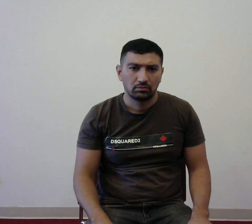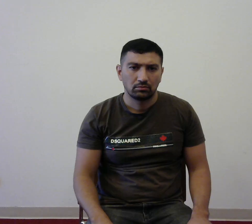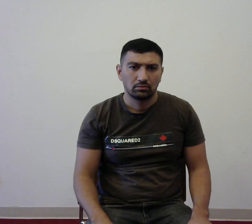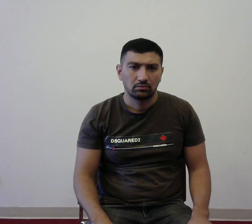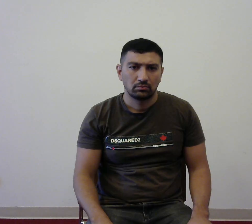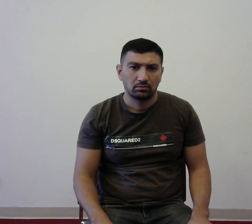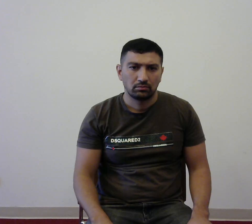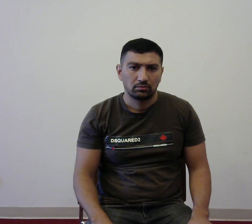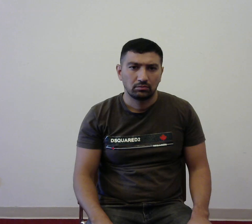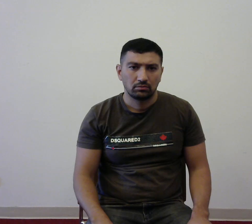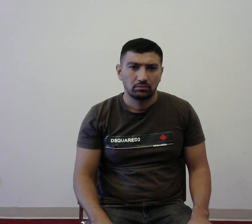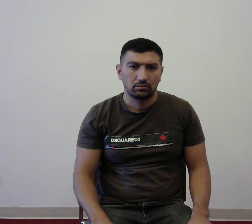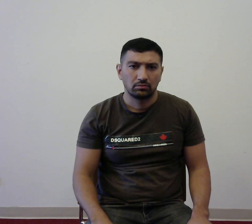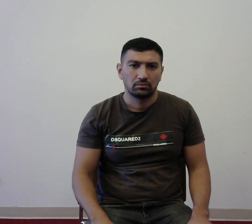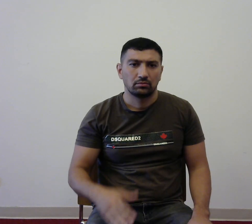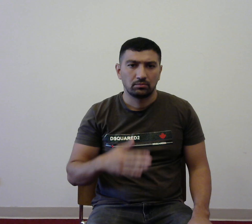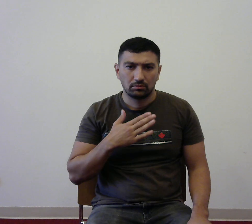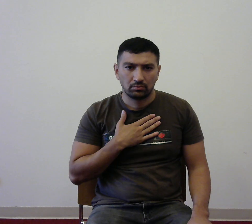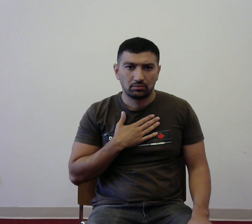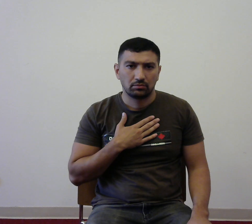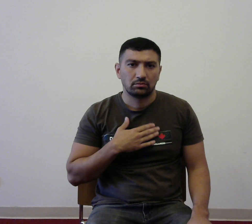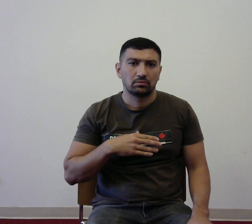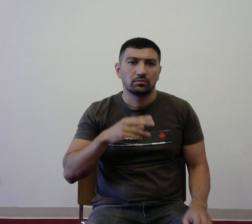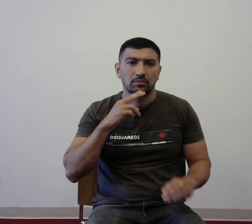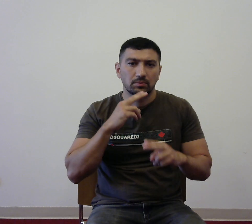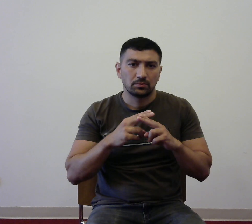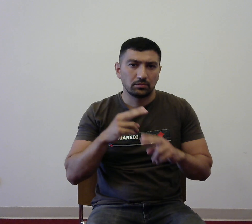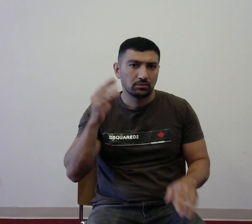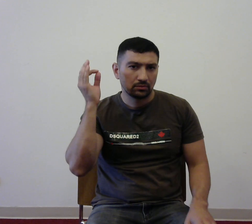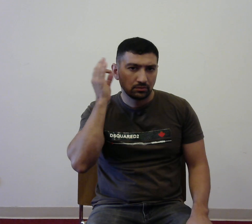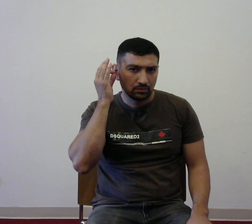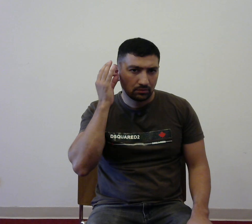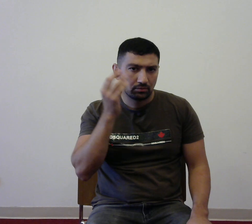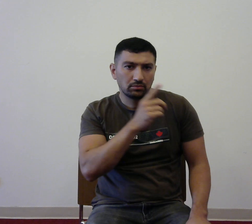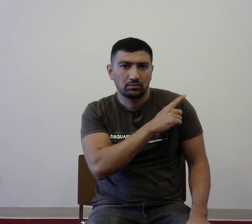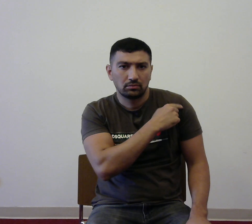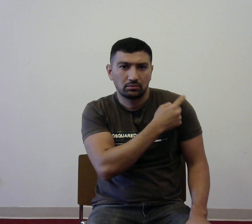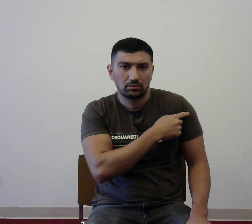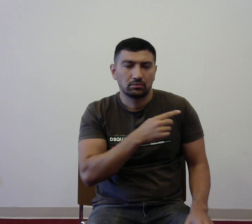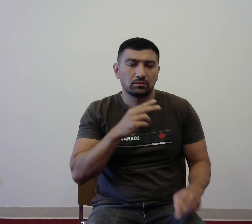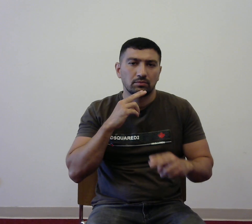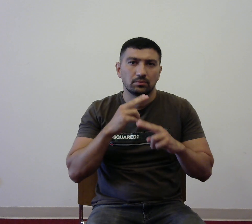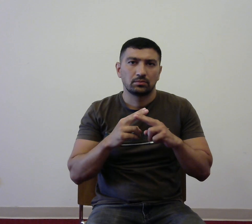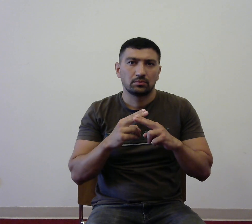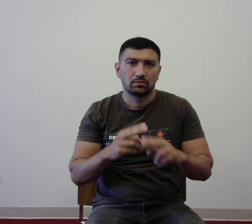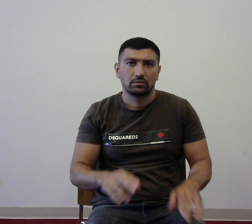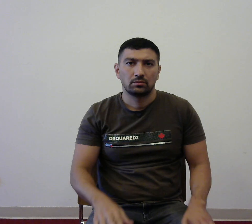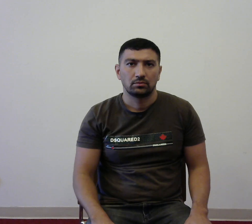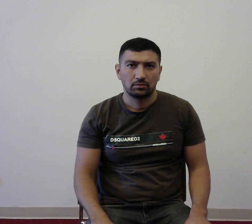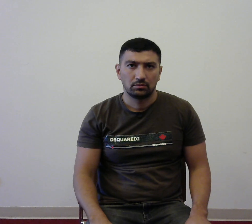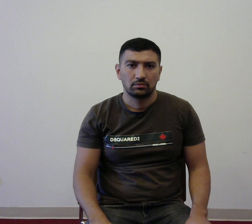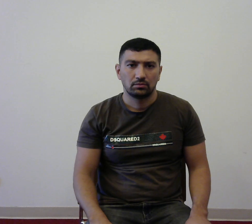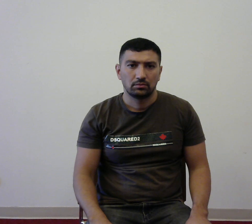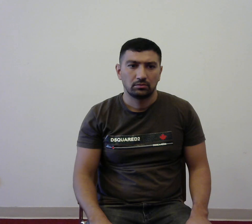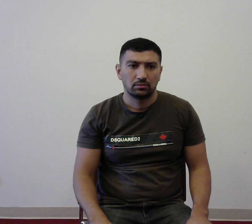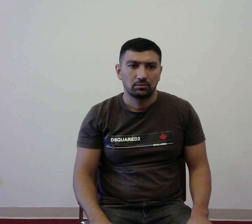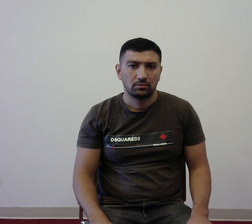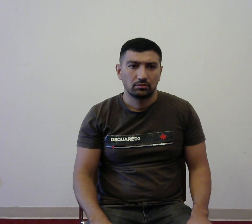Mənim bacım tibb bacısıdır